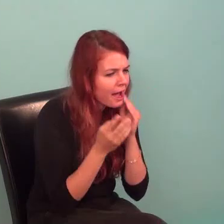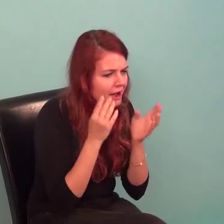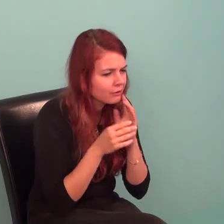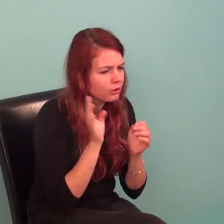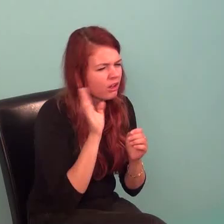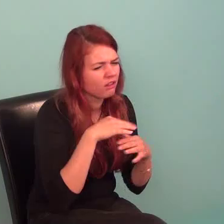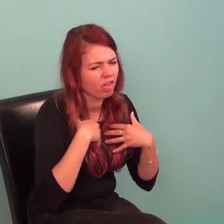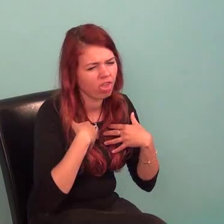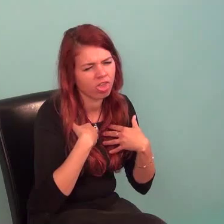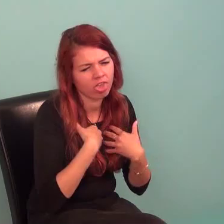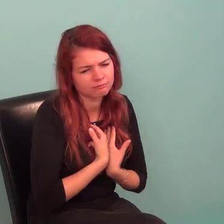Potem jest zmęczony.